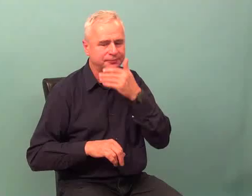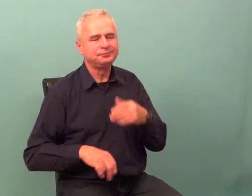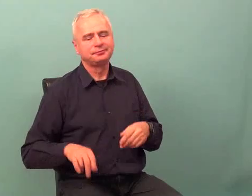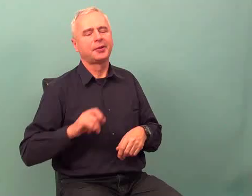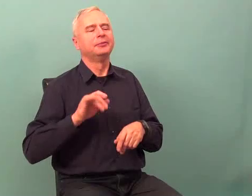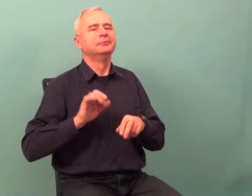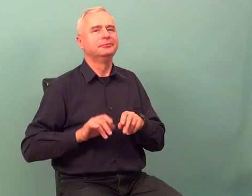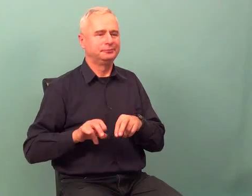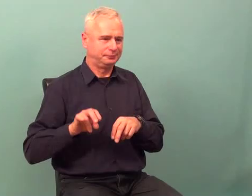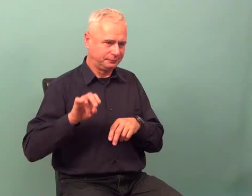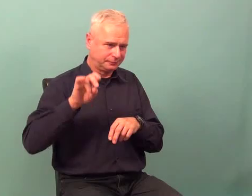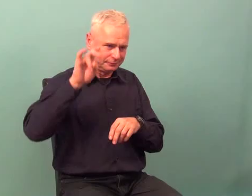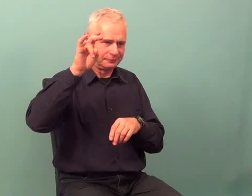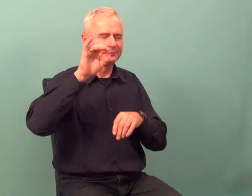Wszedł po drabinie na górę.